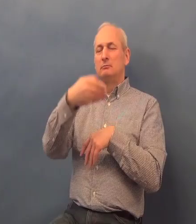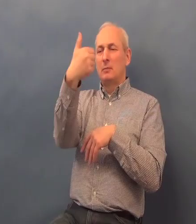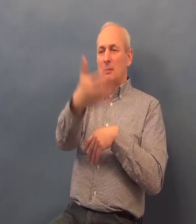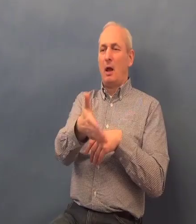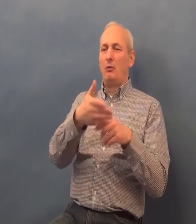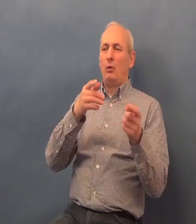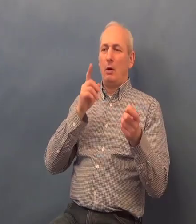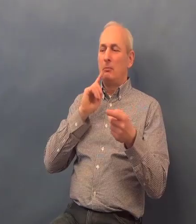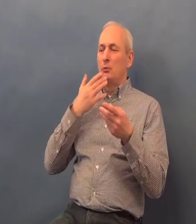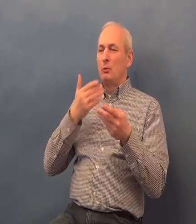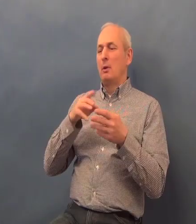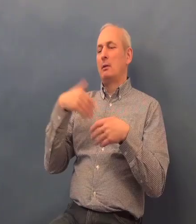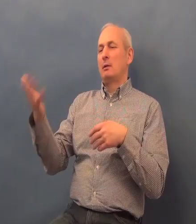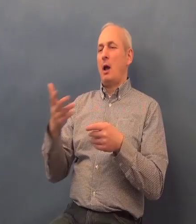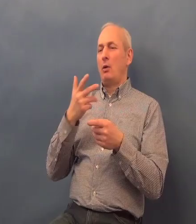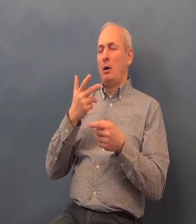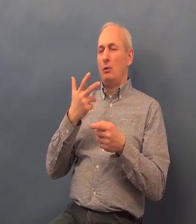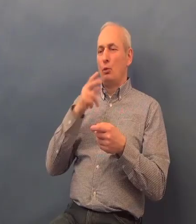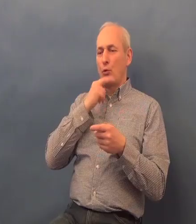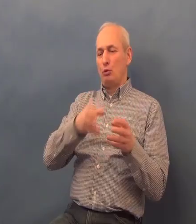Chłopiec dziękuje i daje im trzy gruszki.